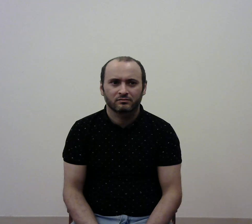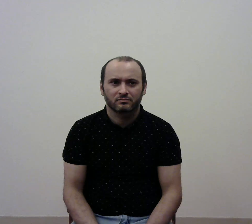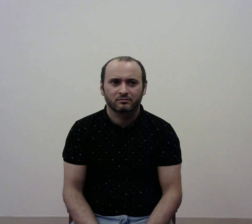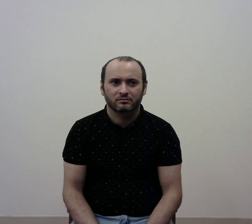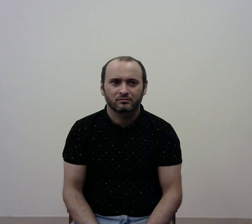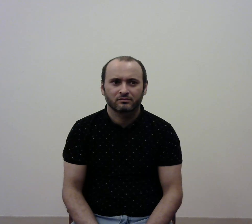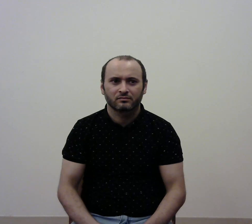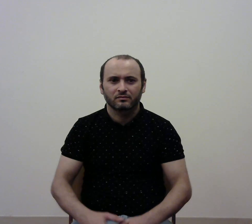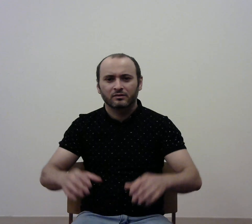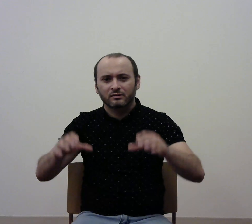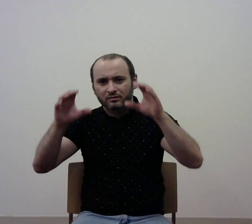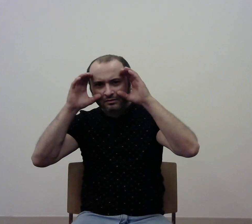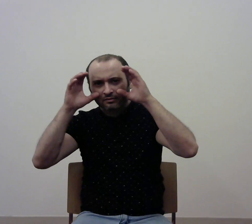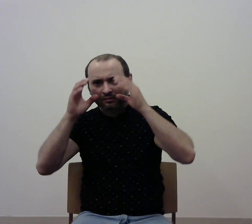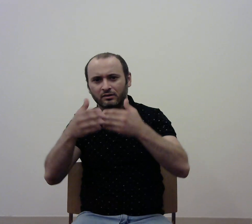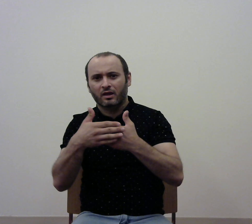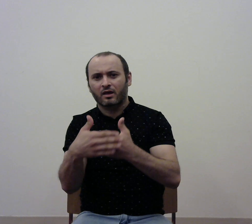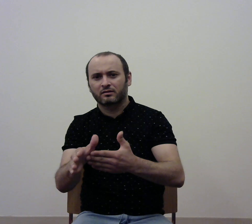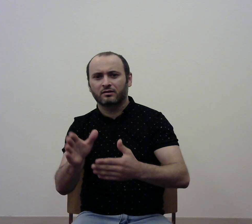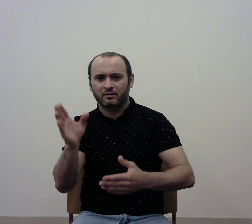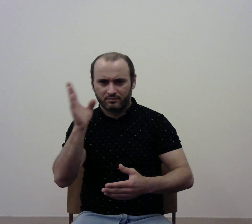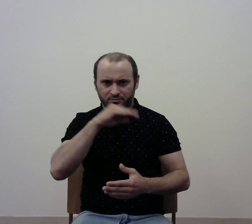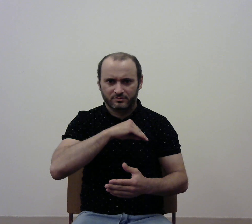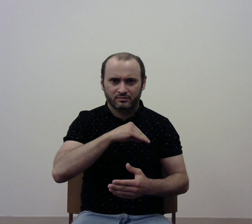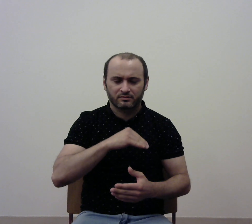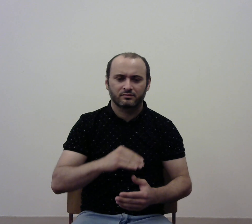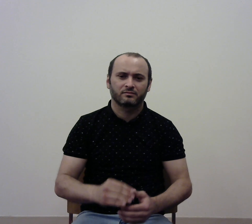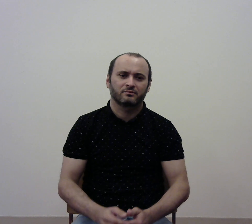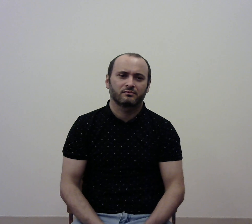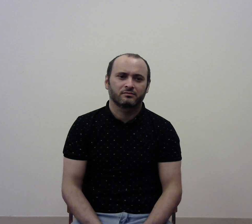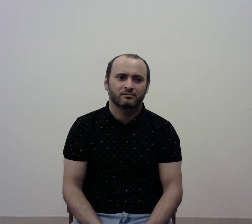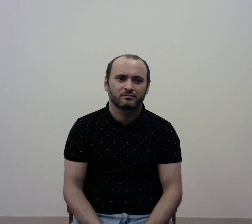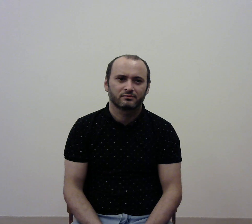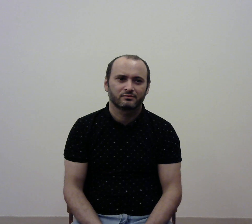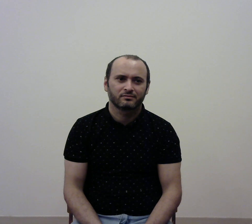Pəncərəni aça bilərsinizmi?